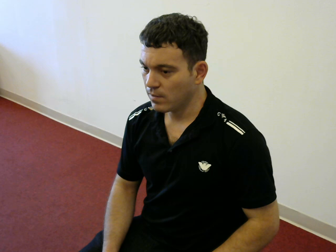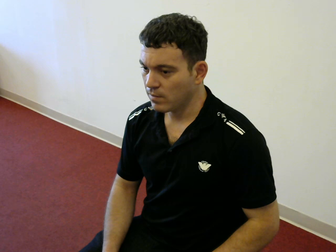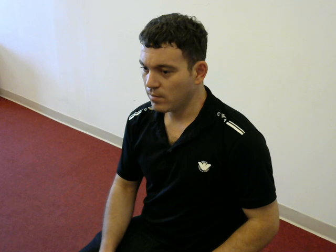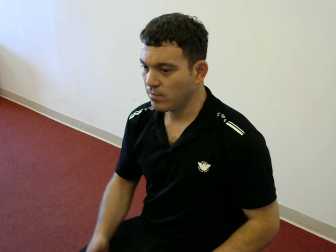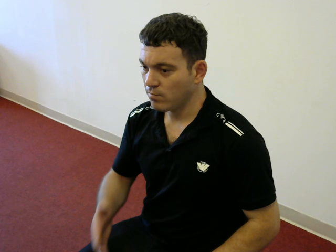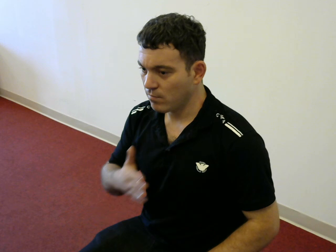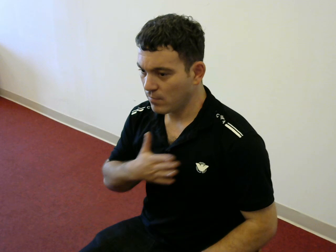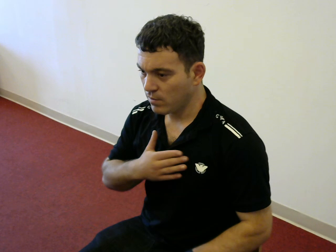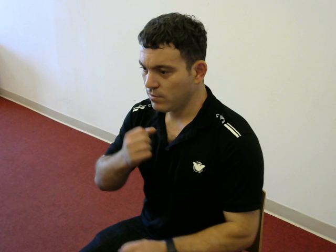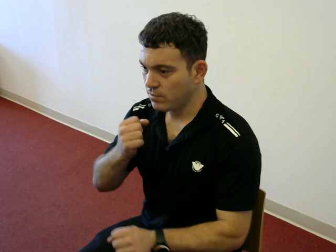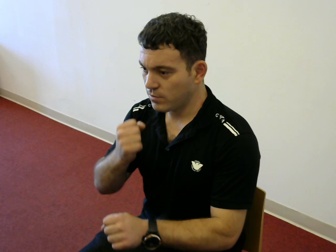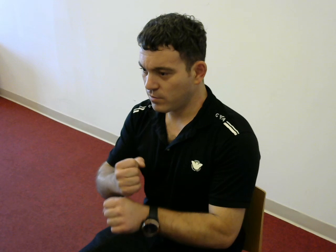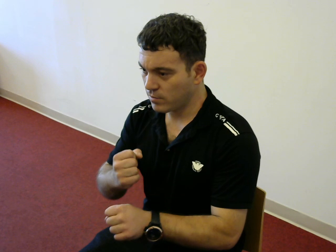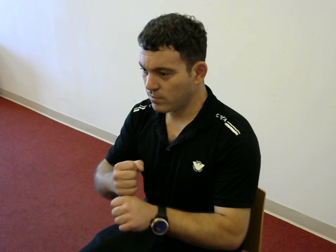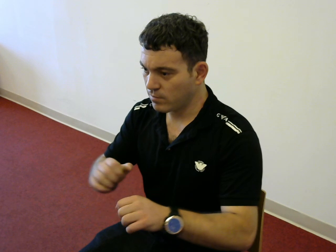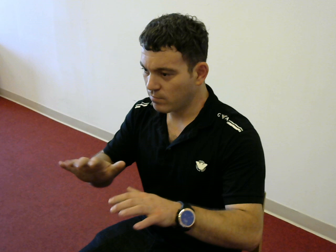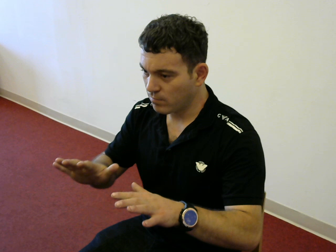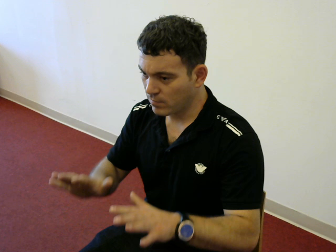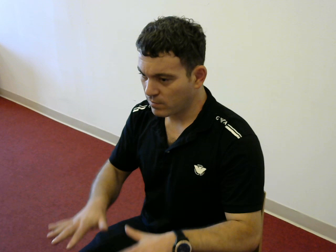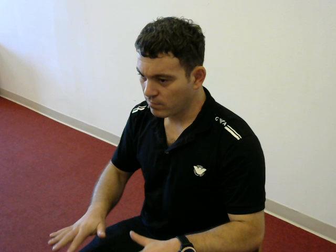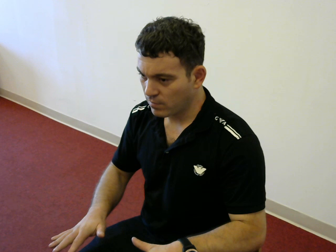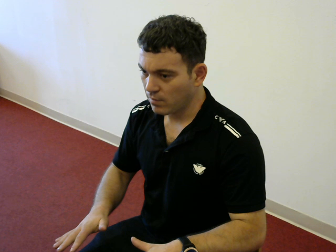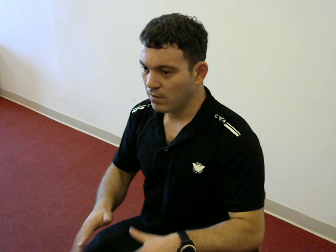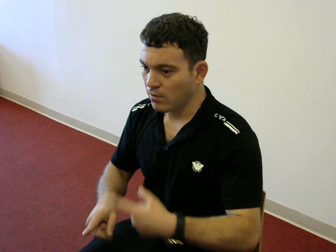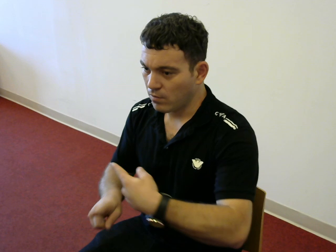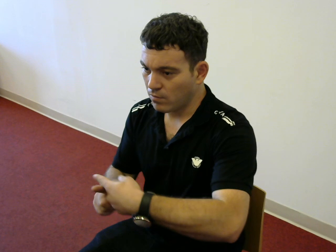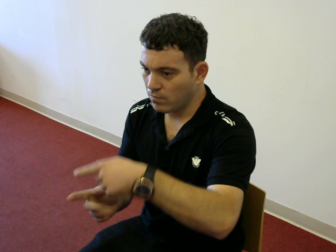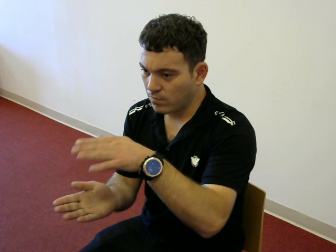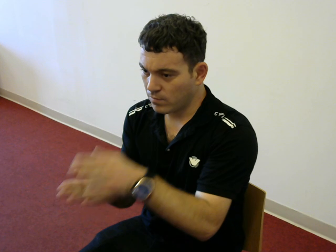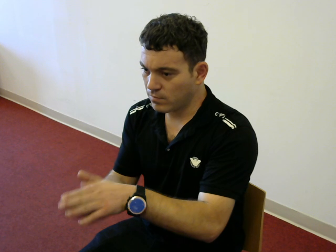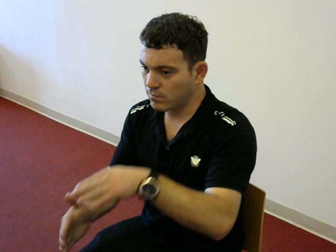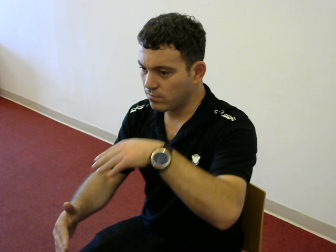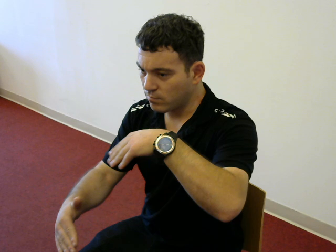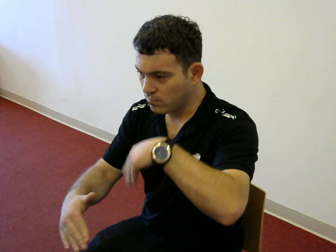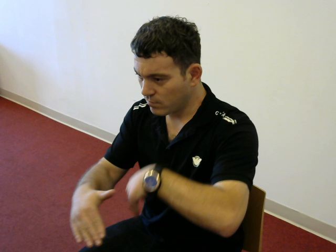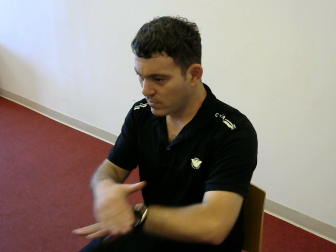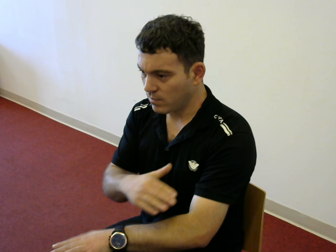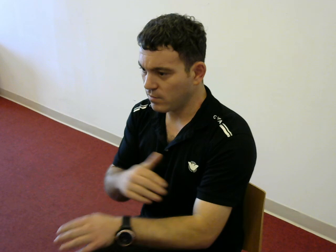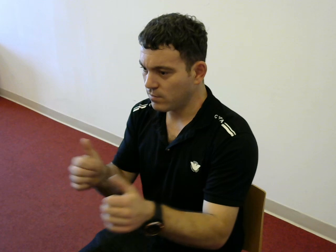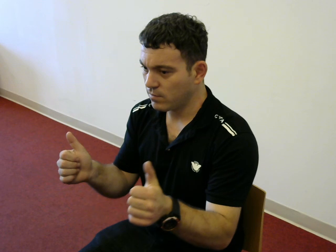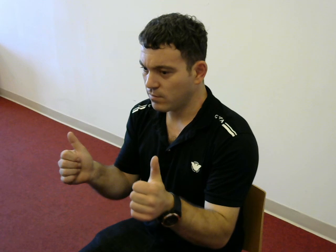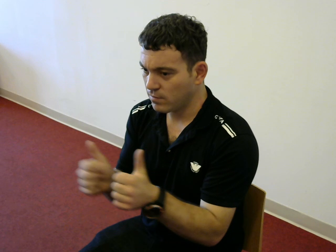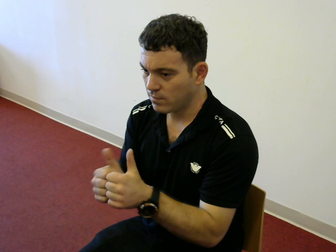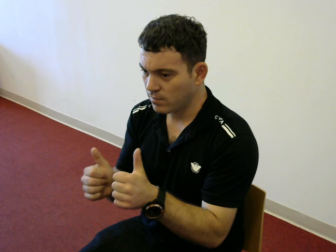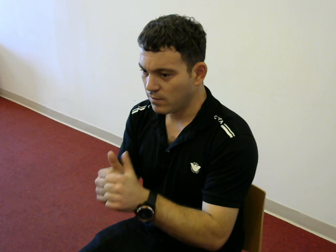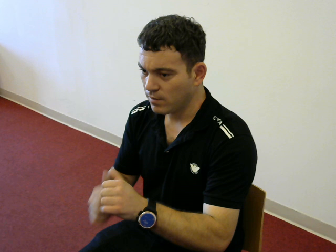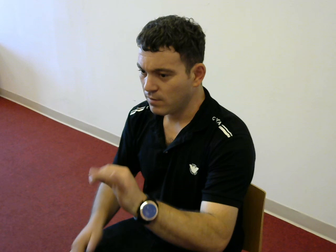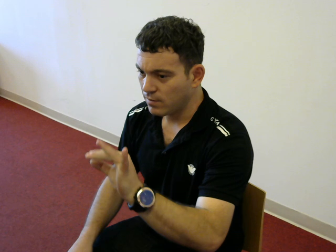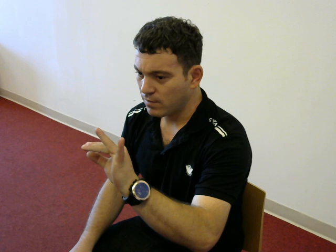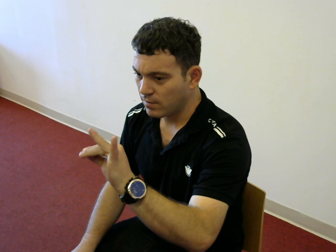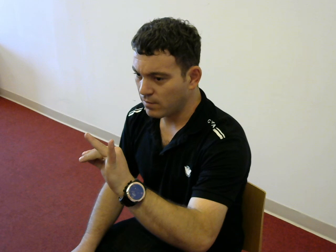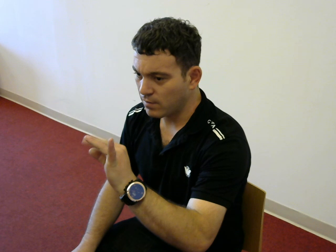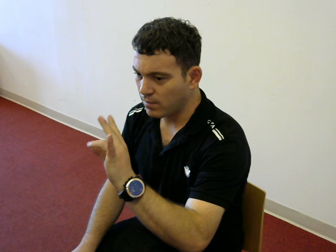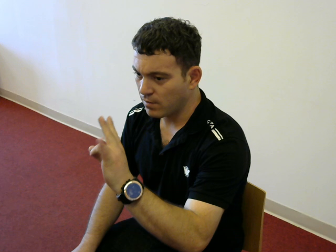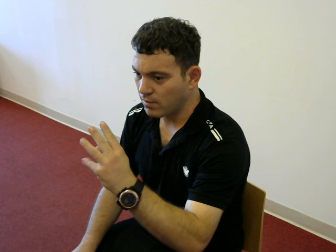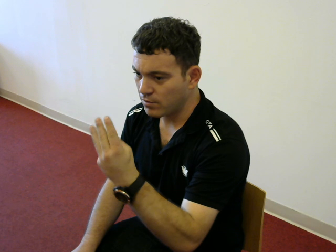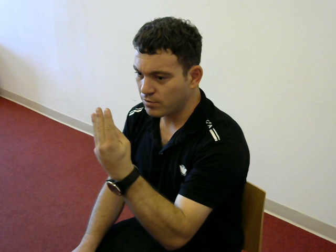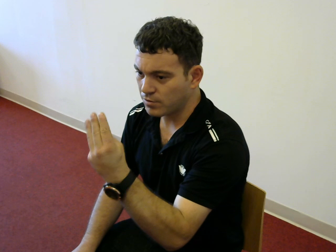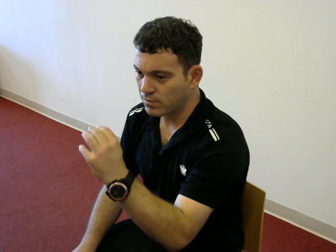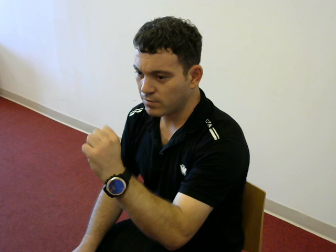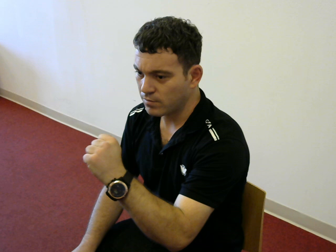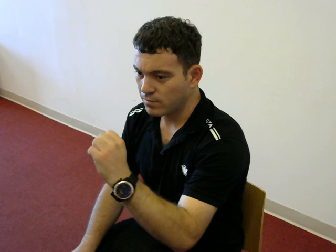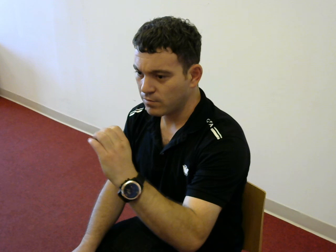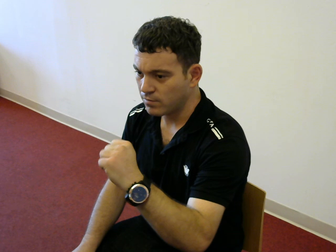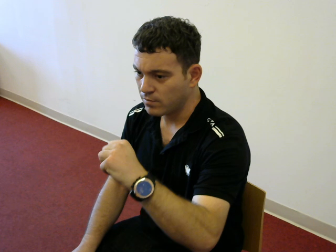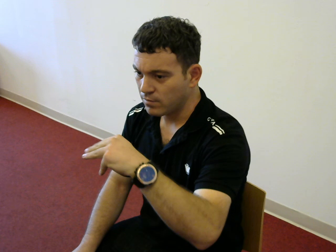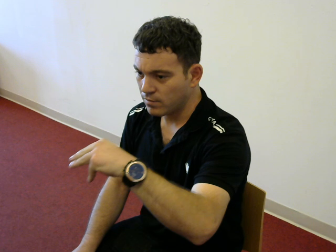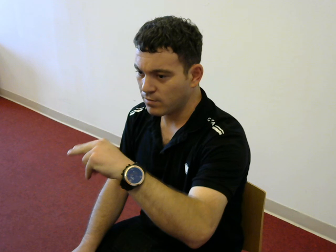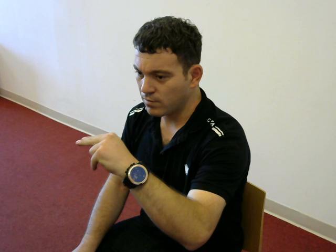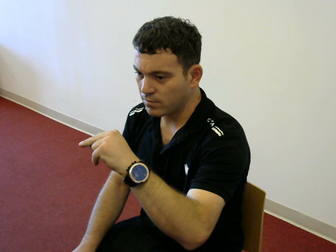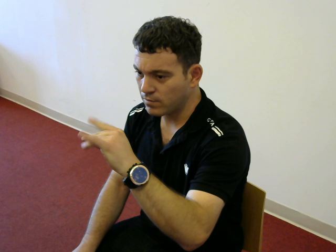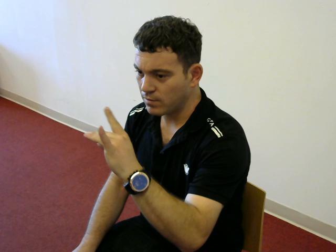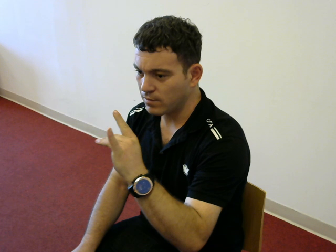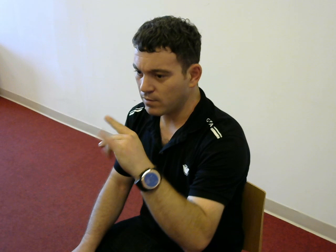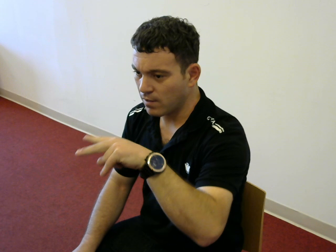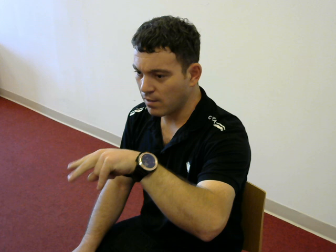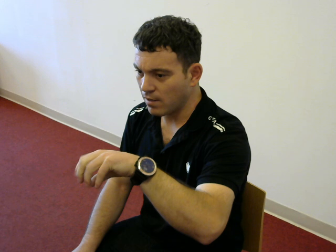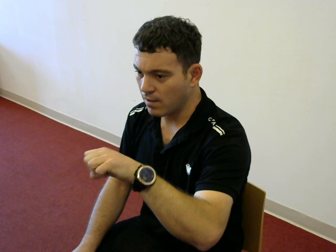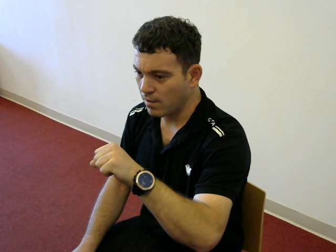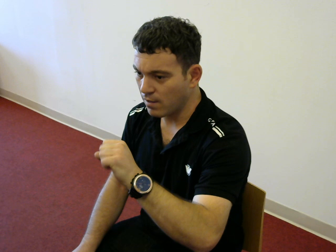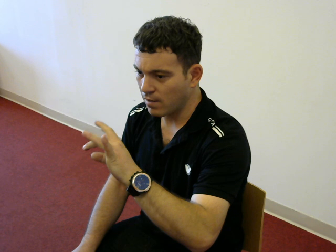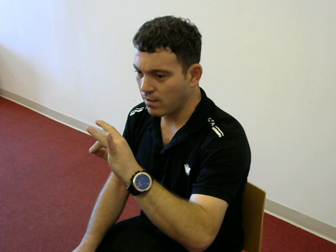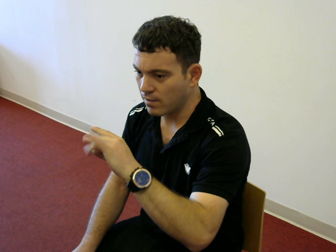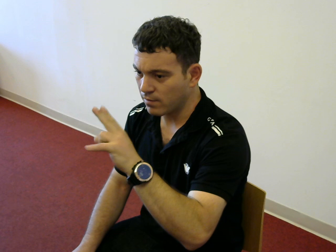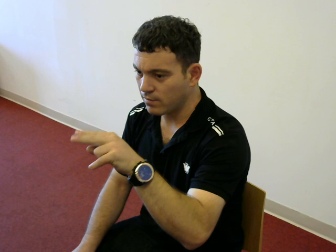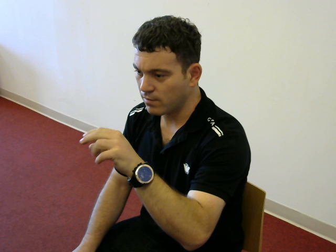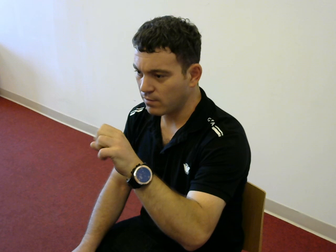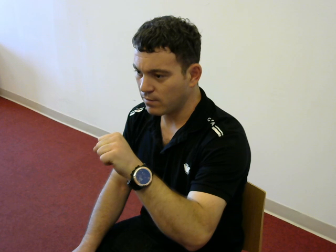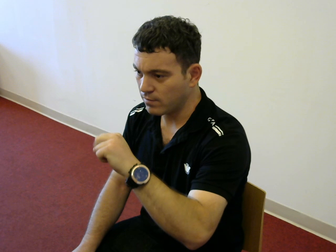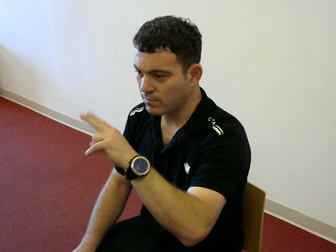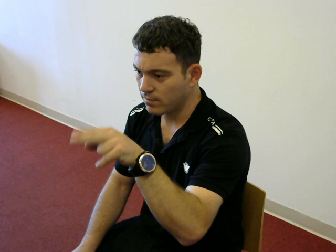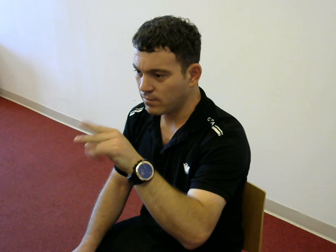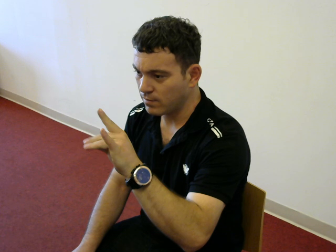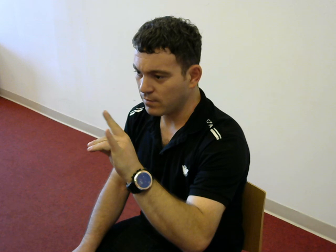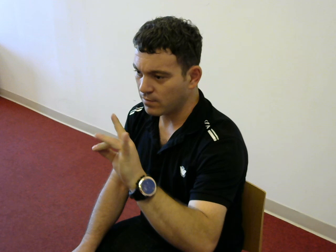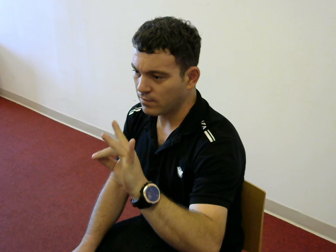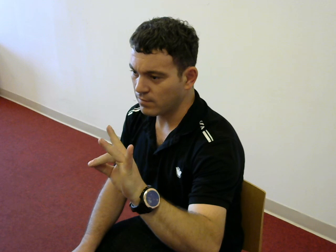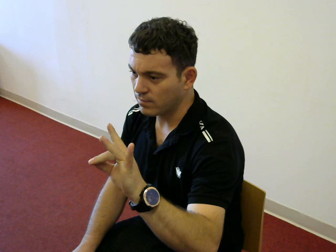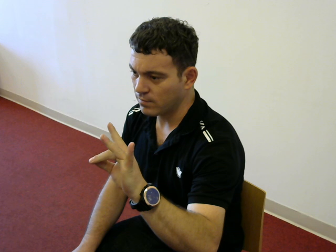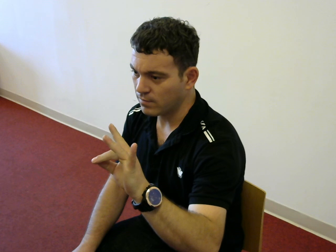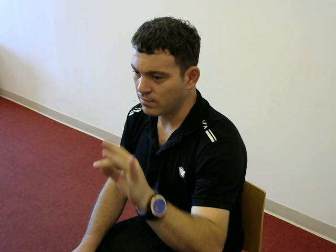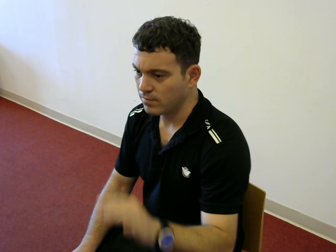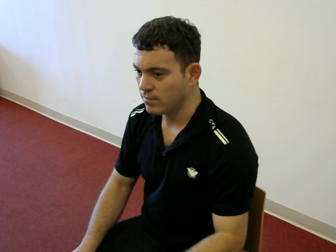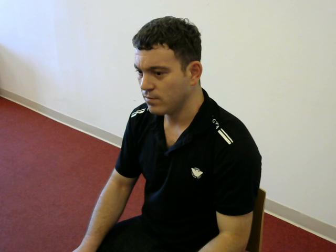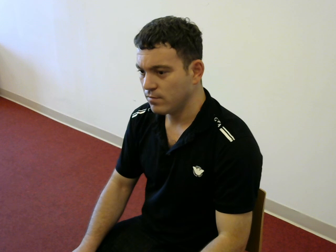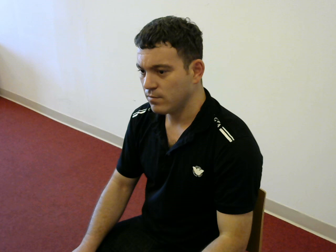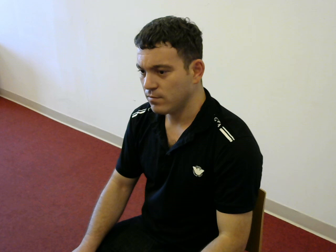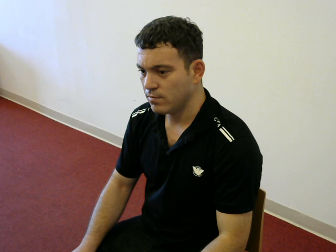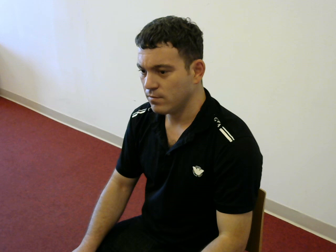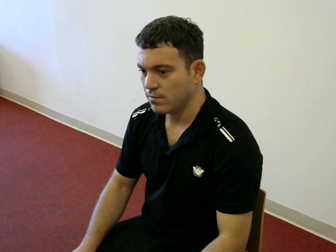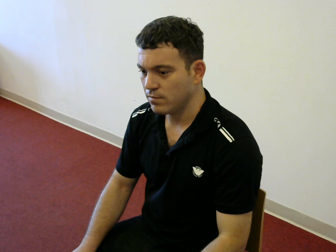Mənim iş yerim İnşaatçılar metrosunun yanındadadır